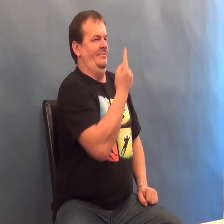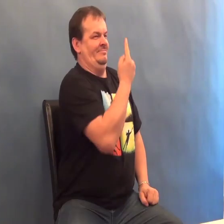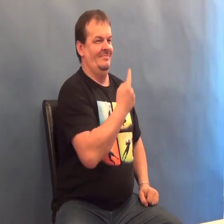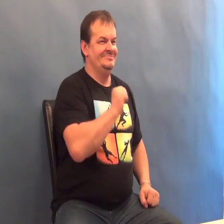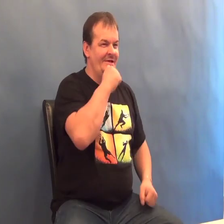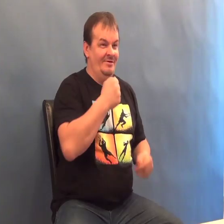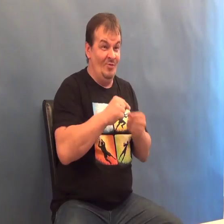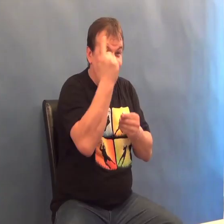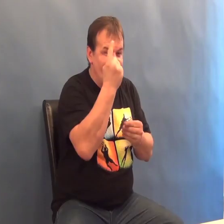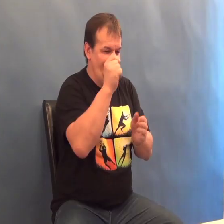A stary na to: Złotówka?! Ale tanio!